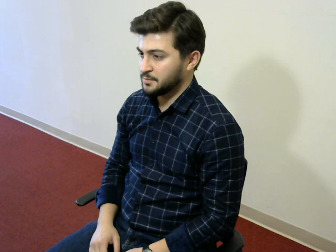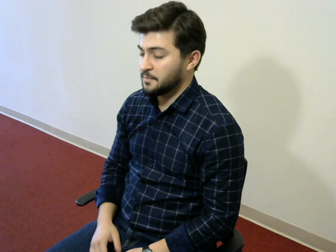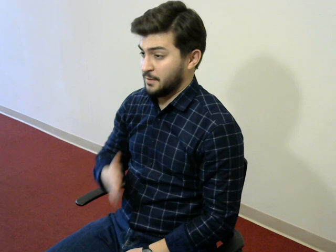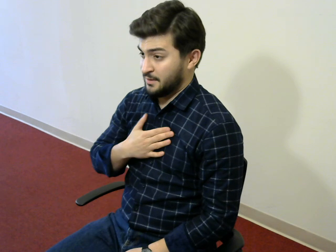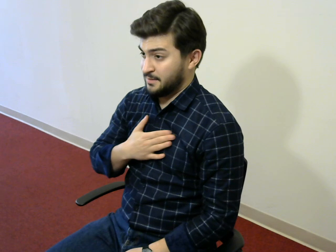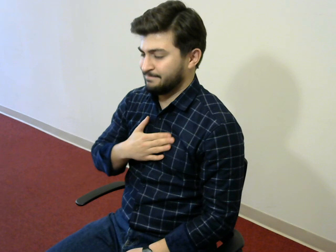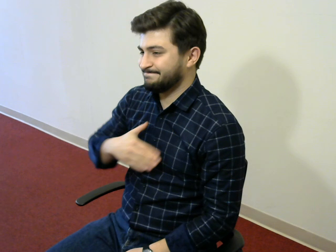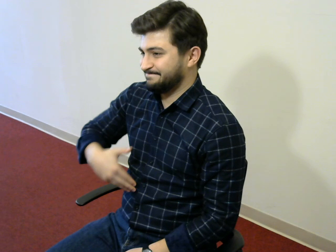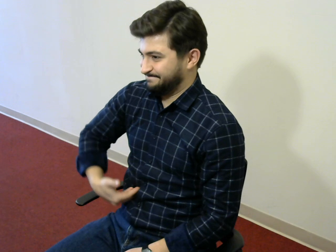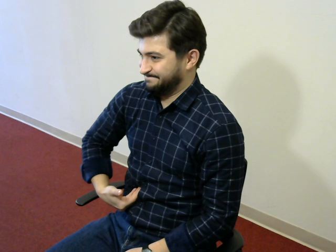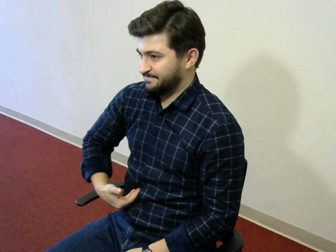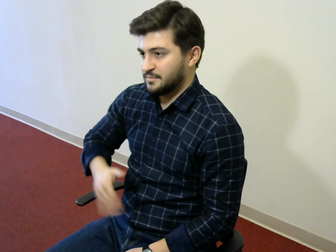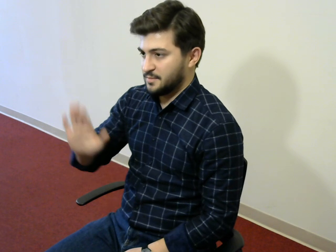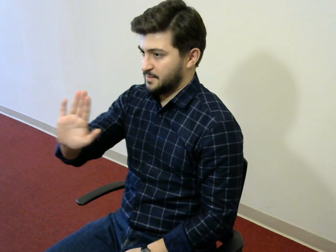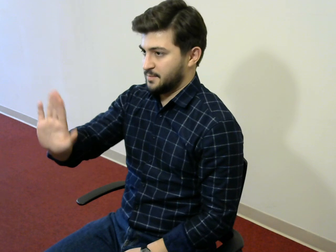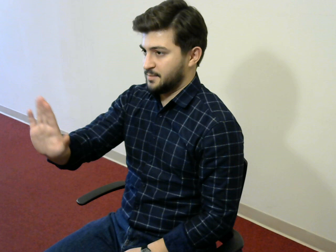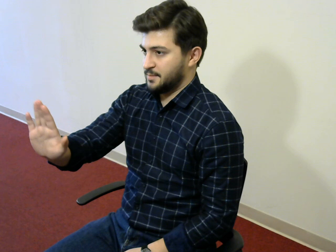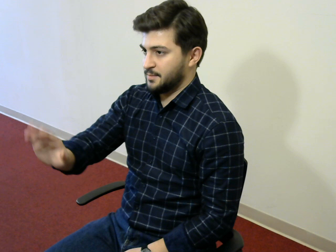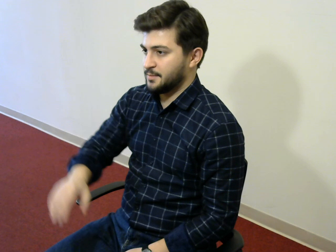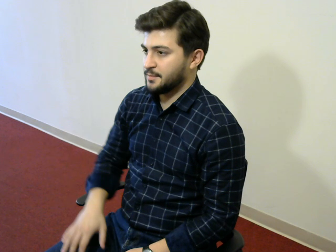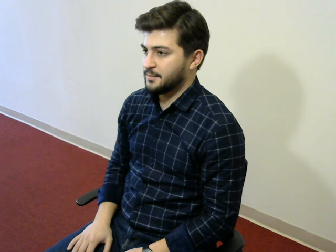Mən ac deyiləm